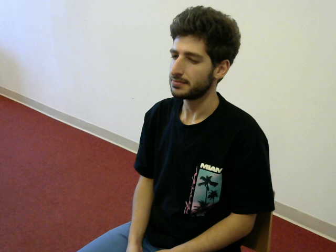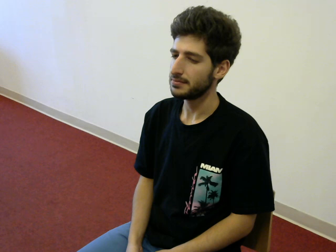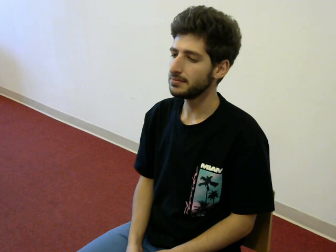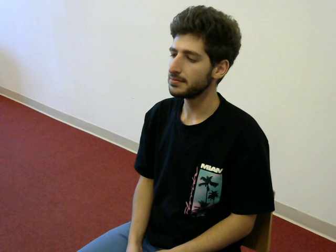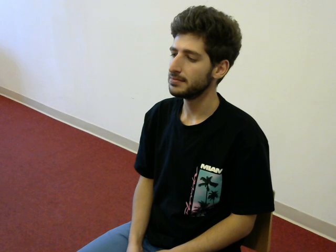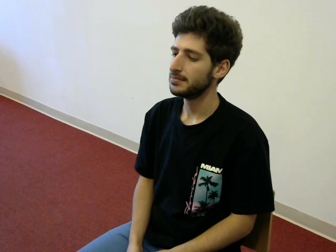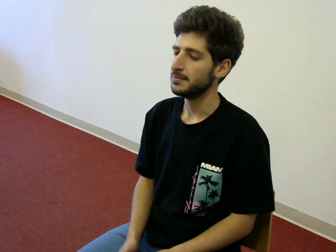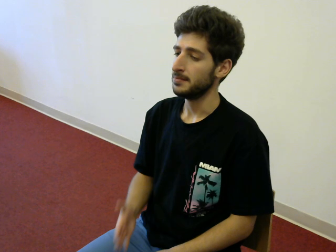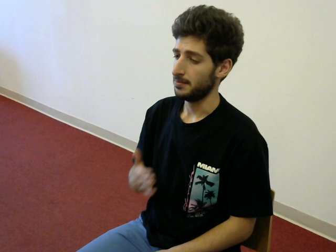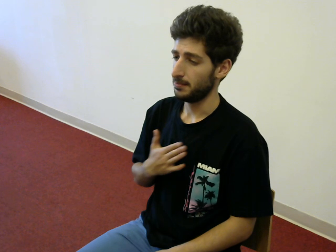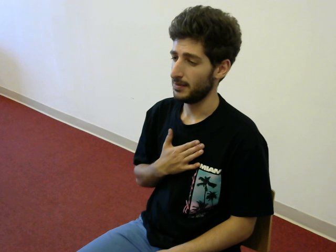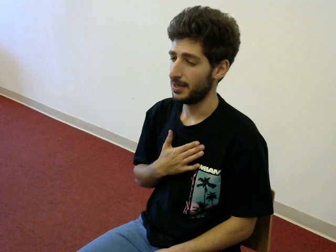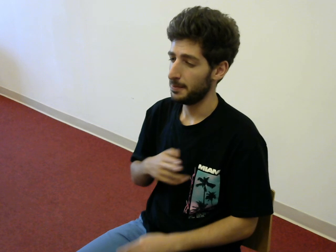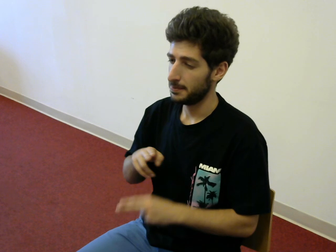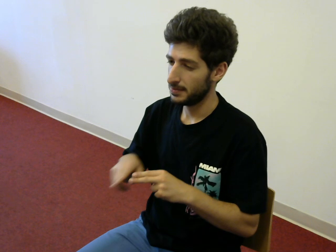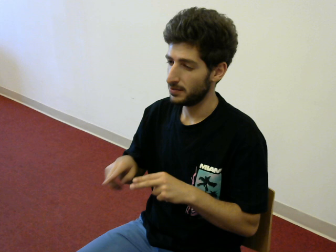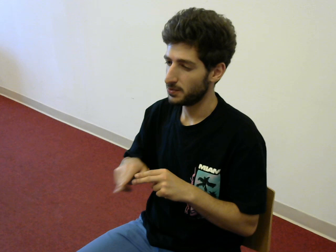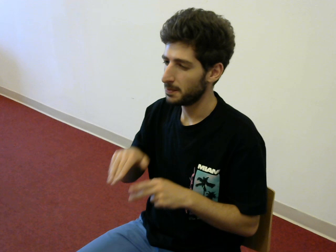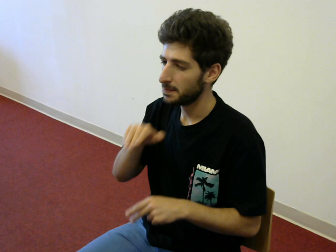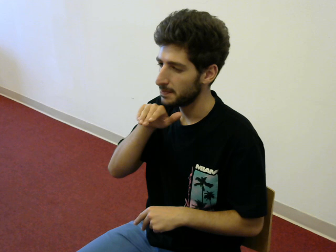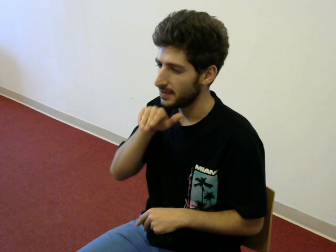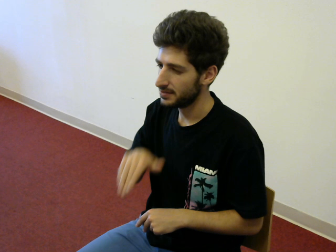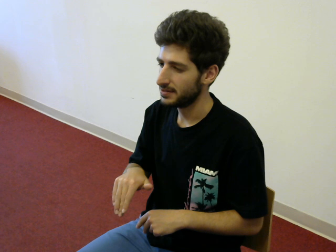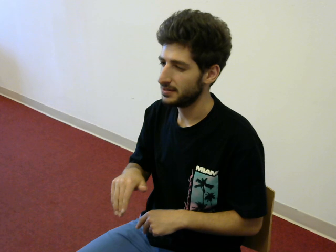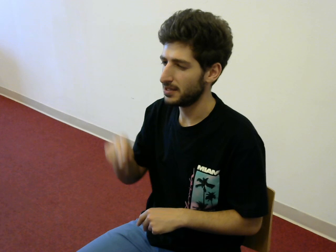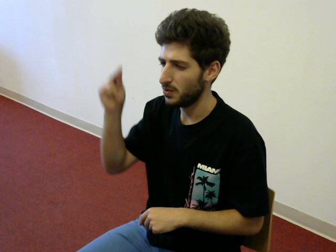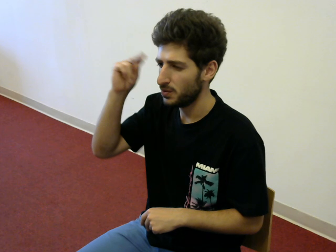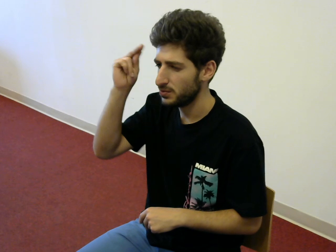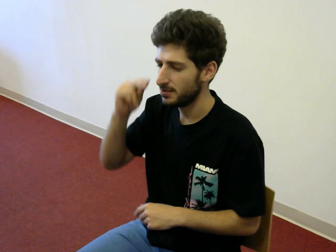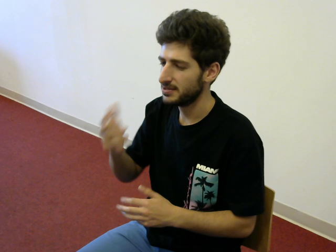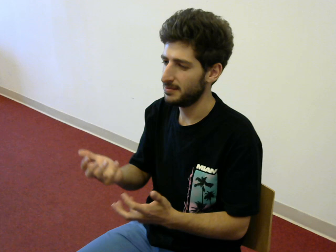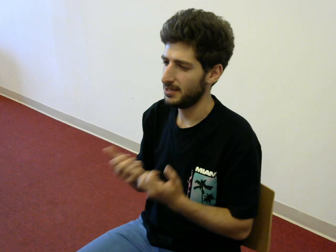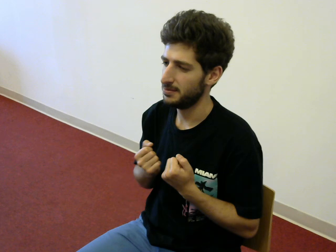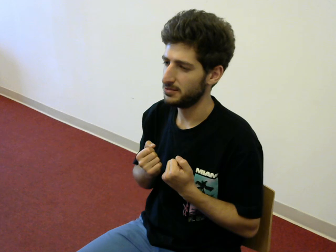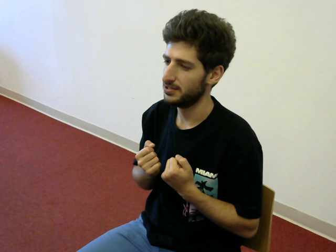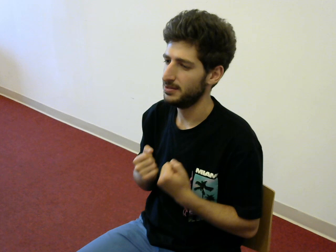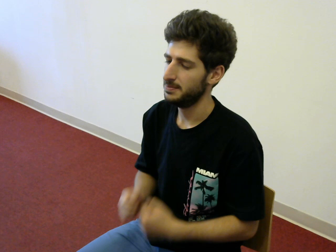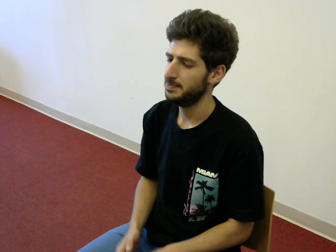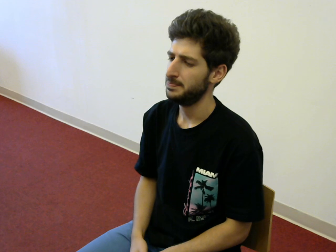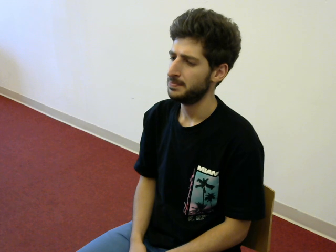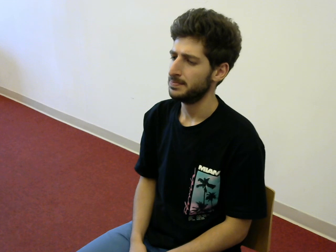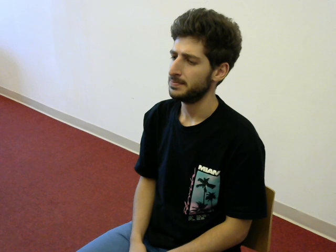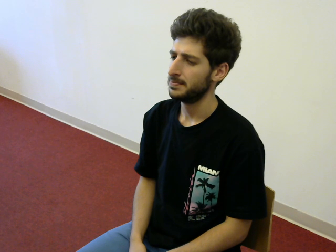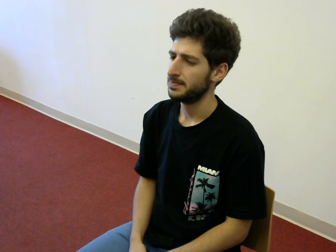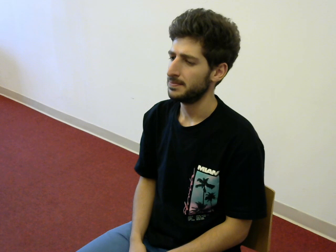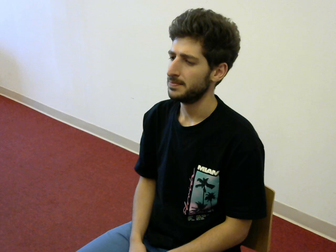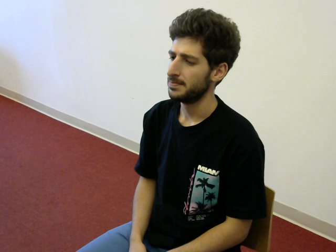Mən dülgər peşəsinin təhsilini almışam